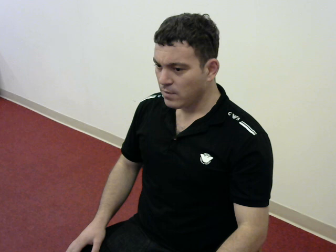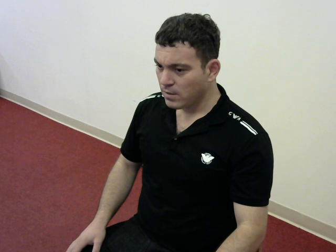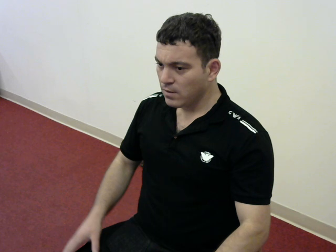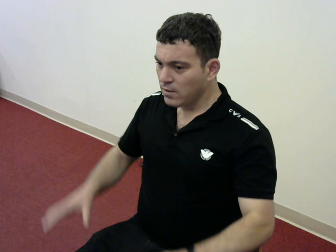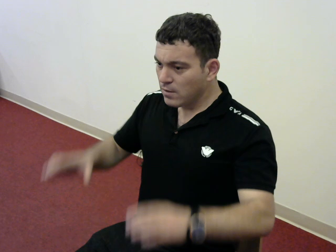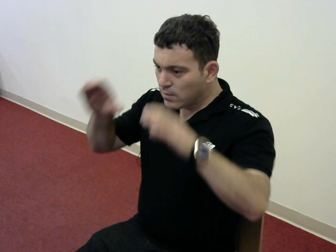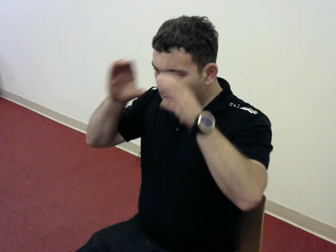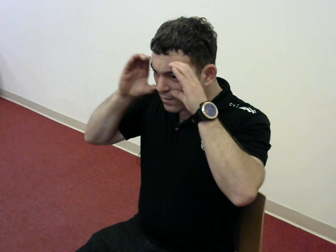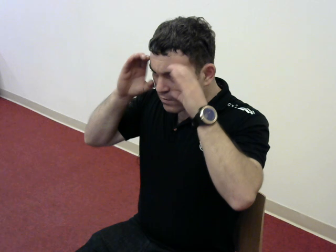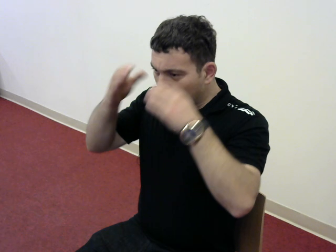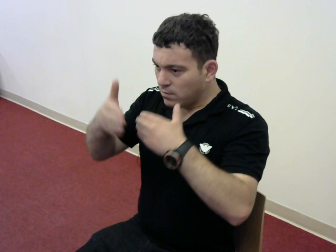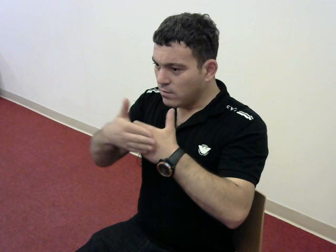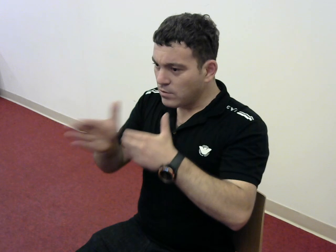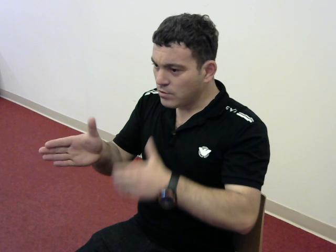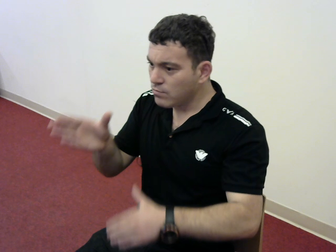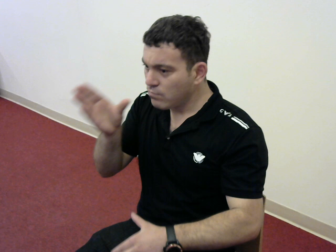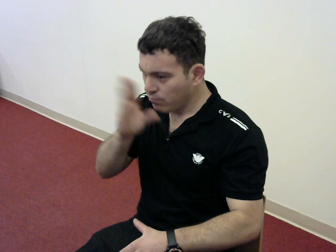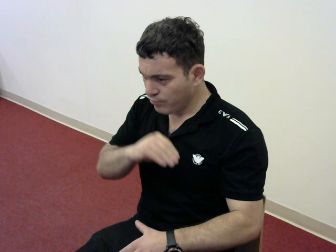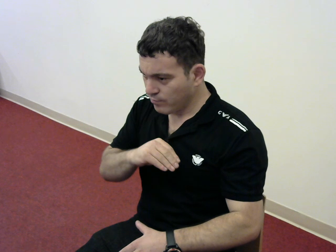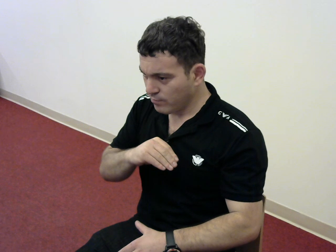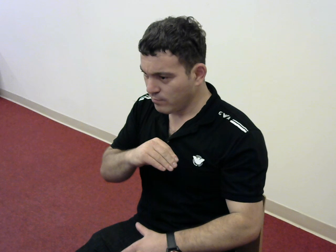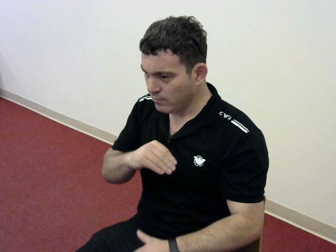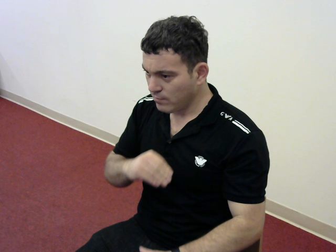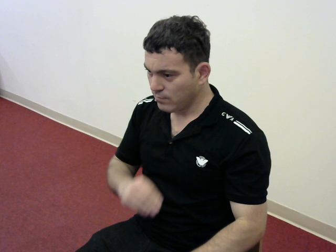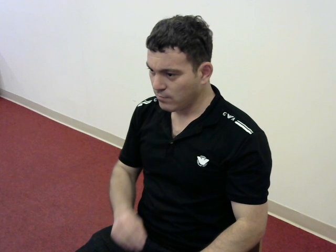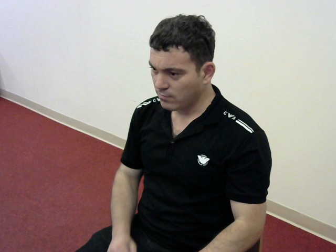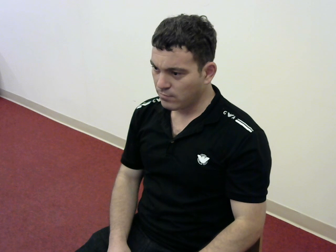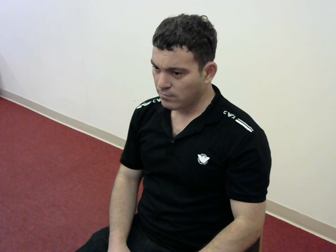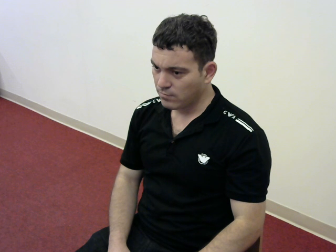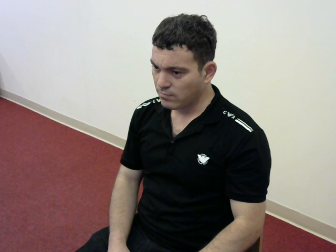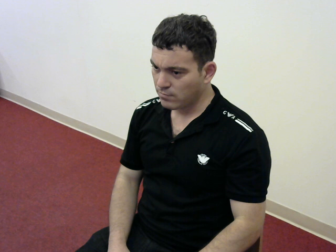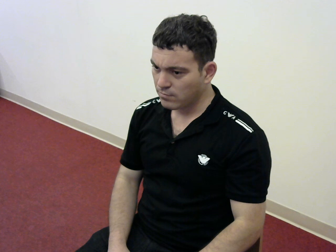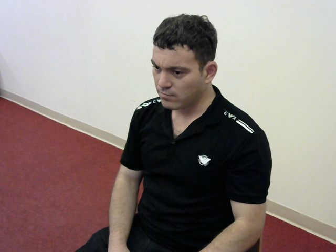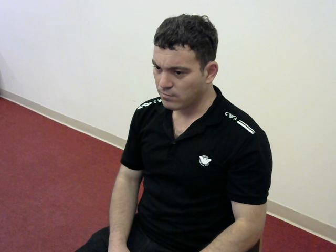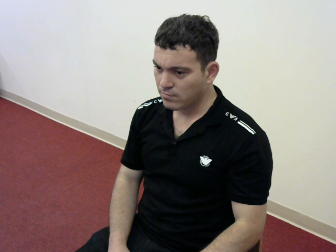Pəncərəni aça bilərsinizmi?